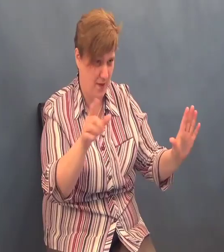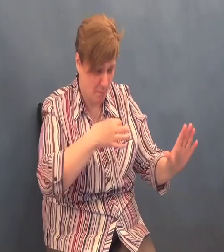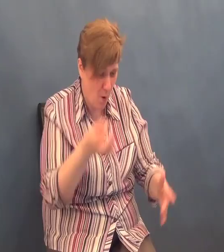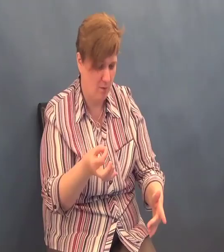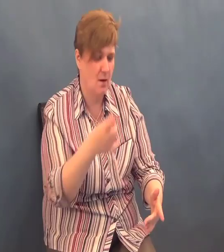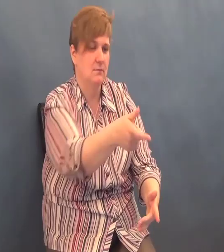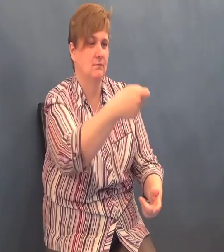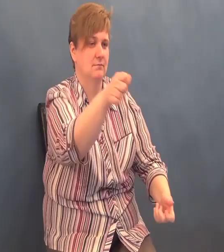Nieźle, ale ty wyjeżdżasz.